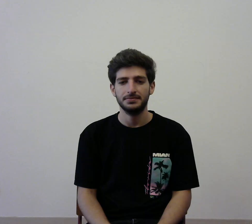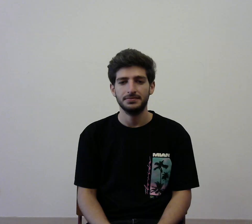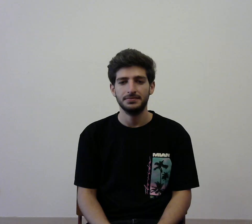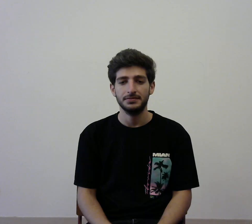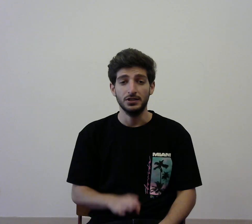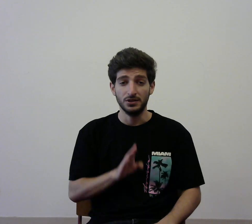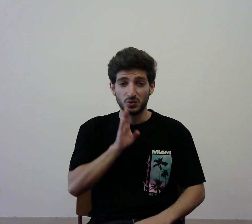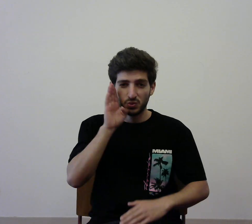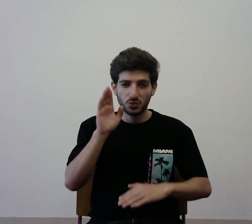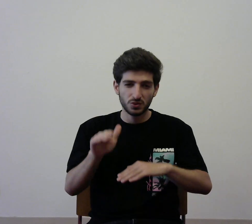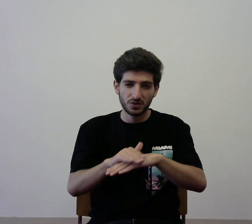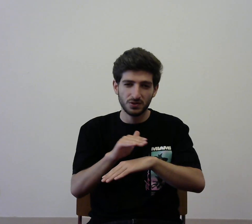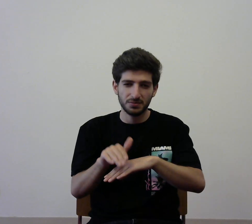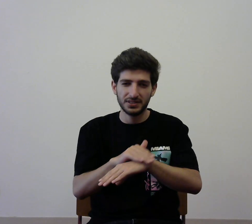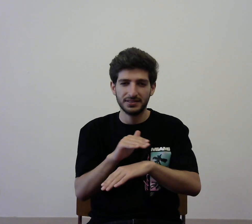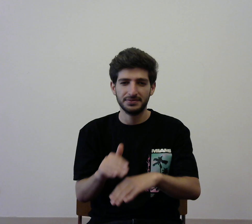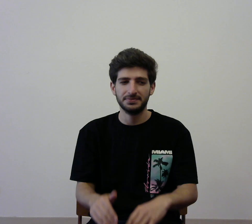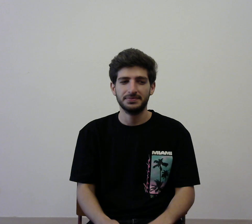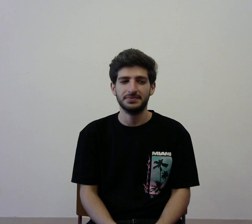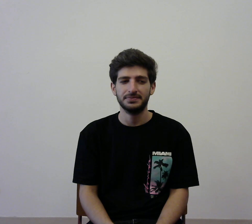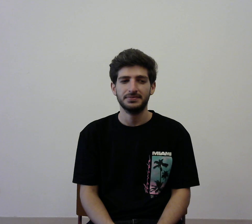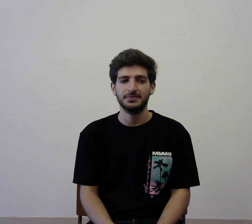Sabahınız xeyir